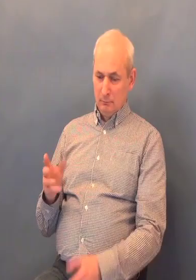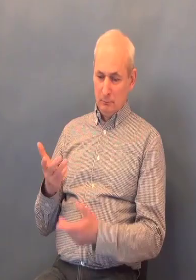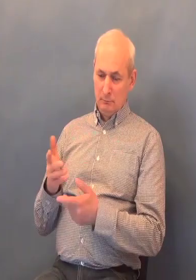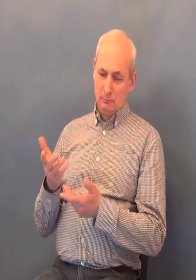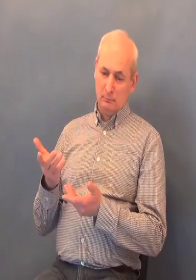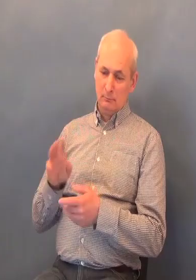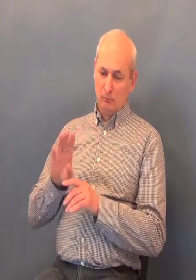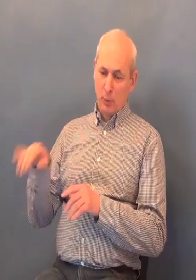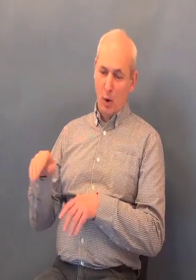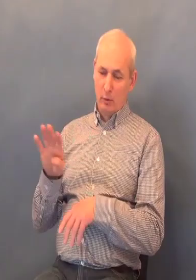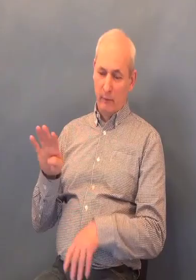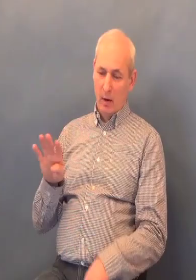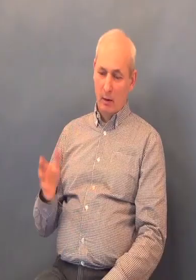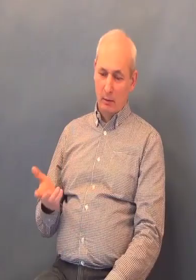No, po czwartej.